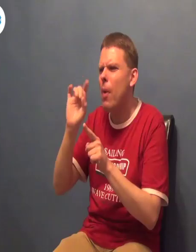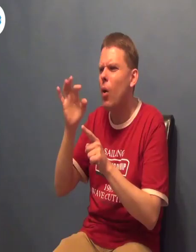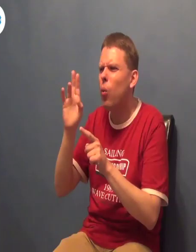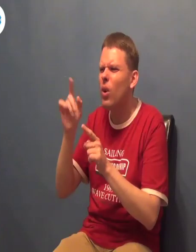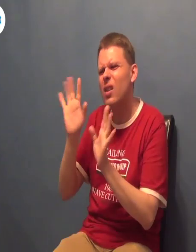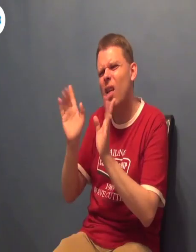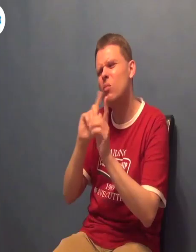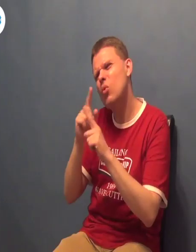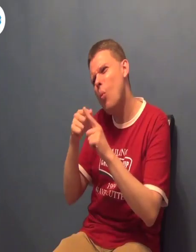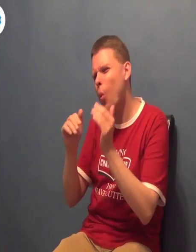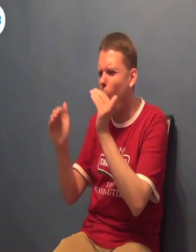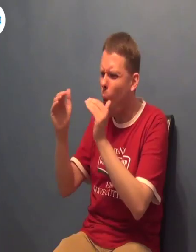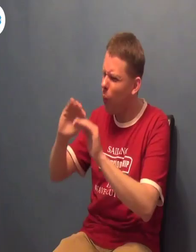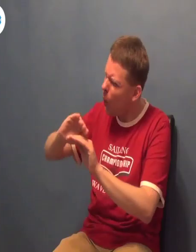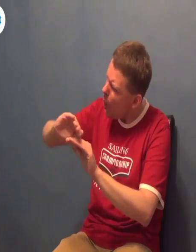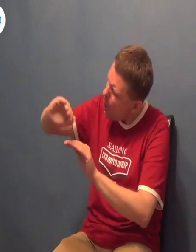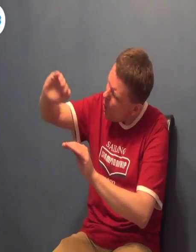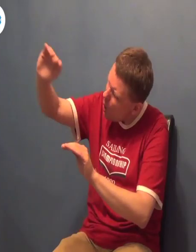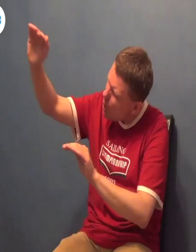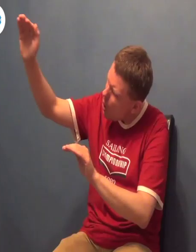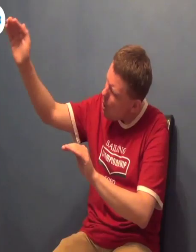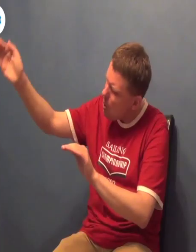Nie do końca góra, ale coś podobnego do pagórka.